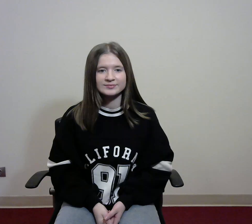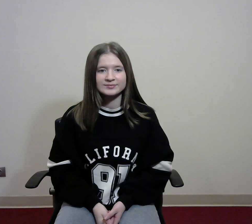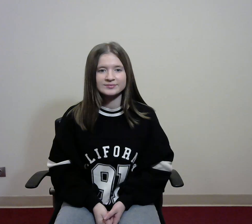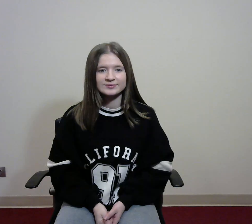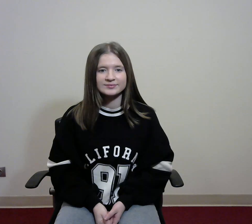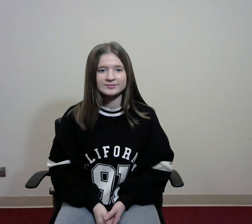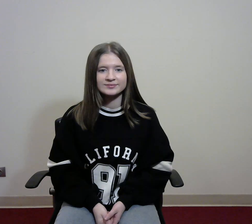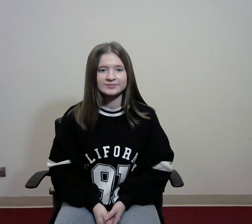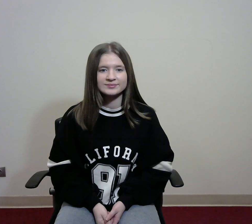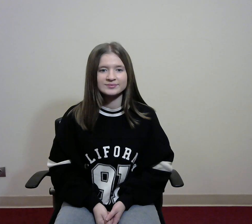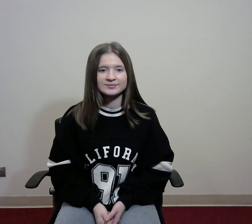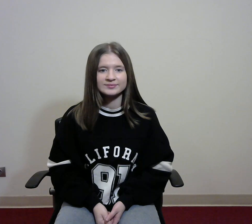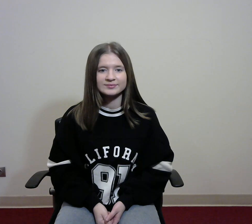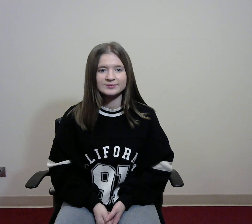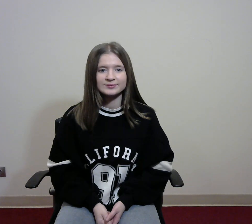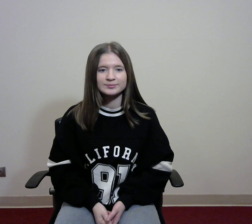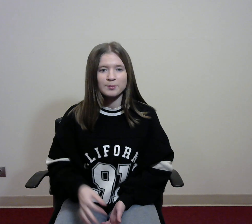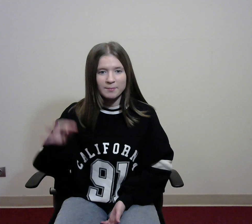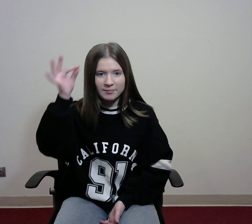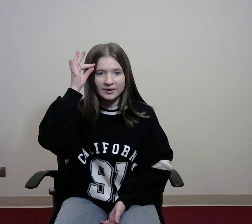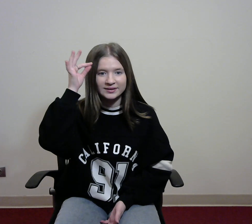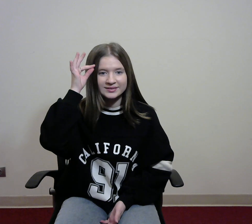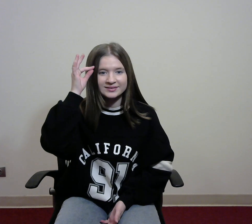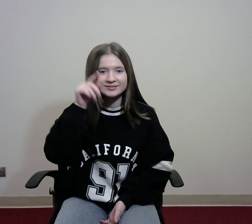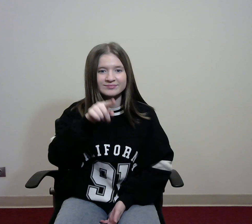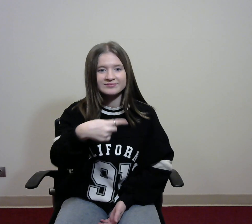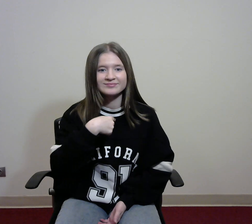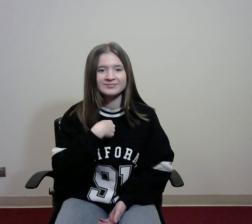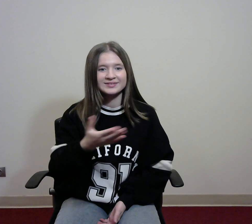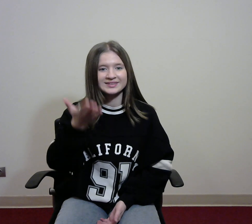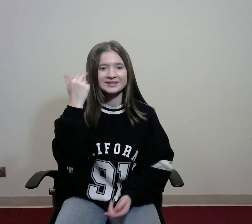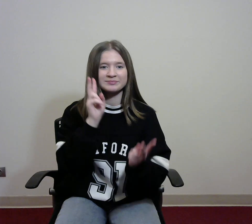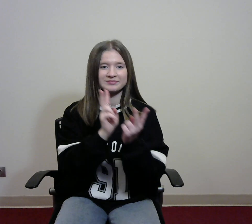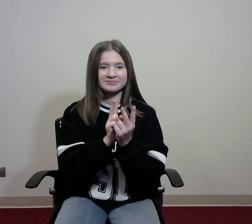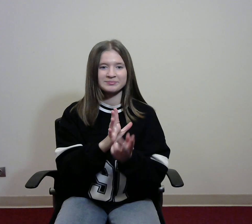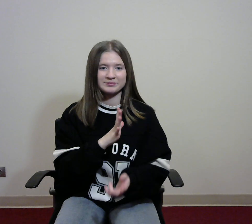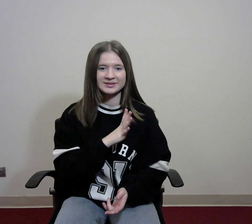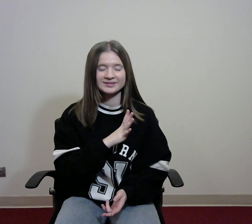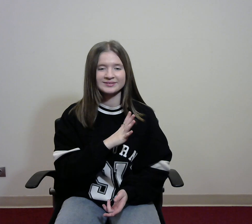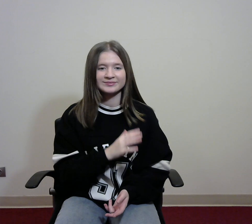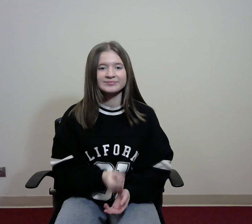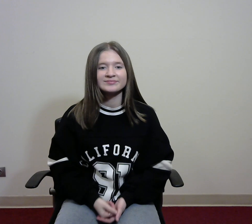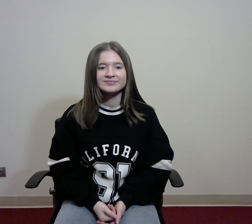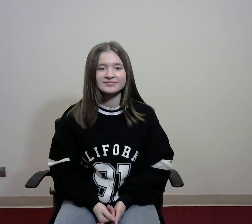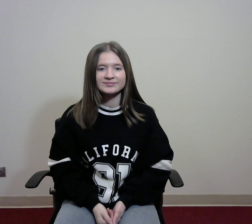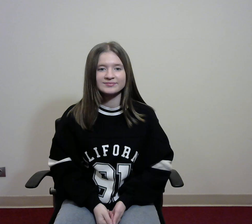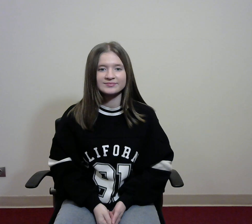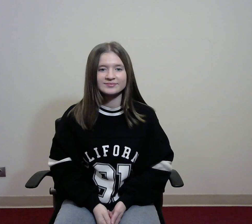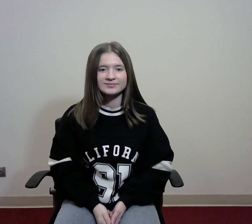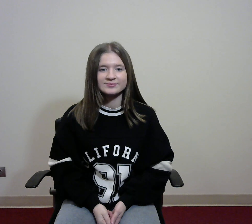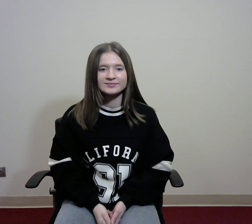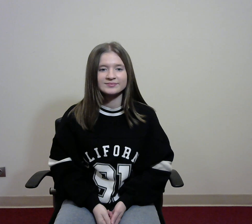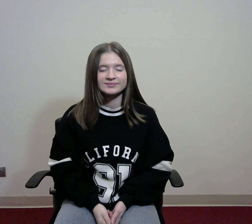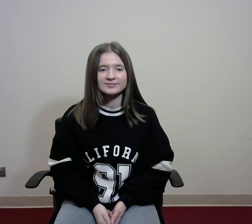Xatırladım, səni mən əvvəl də görmüşəm